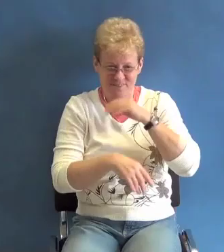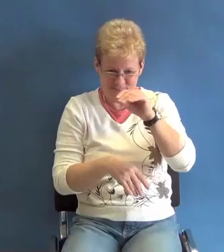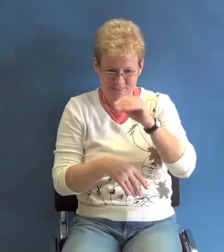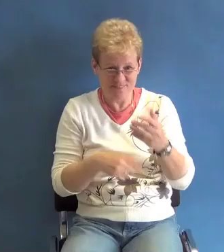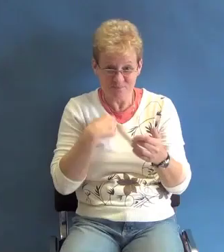Chowa.